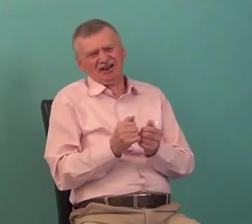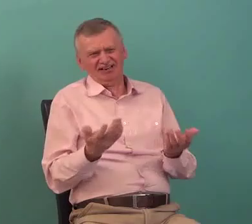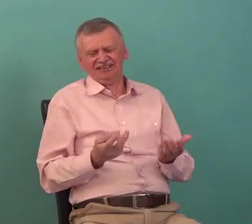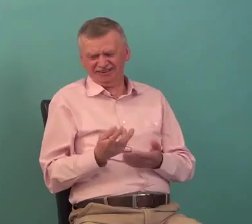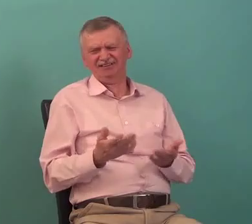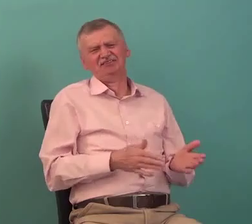Następny.